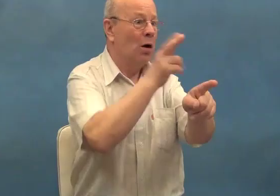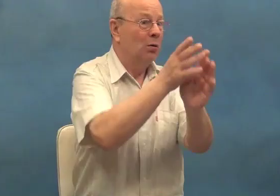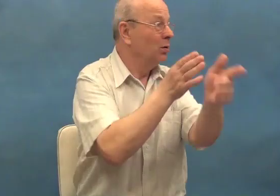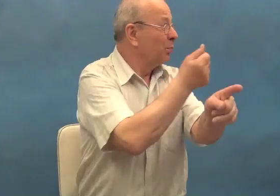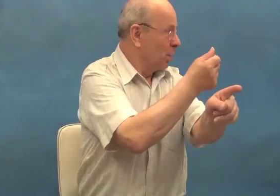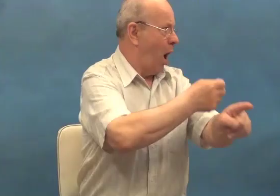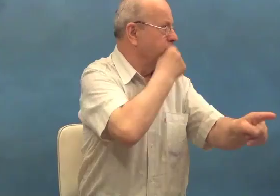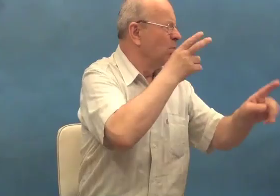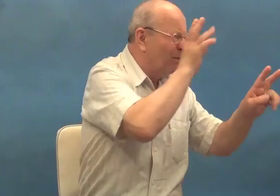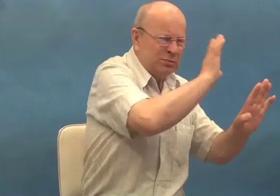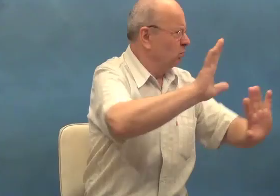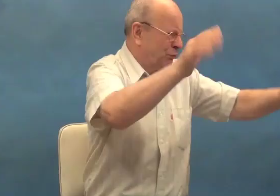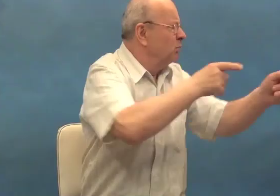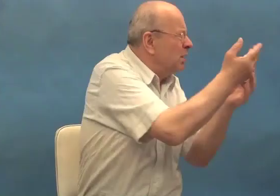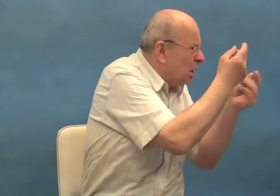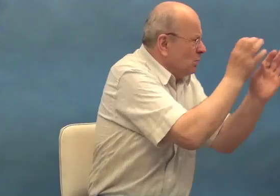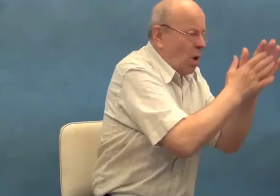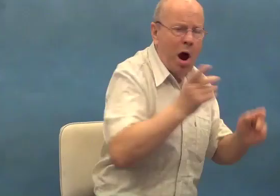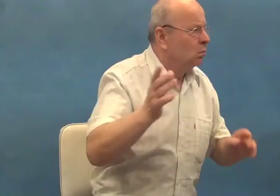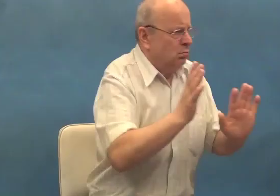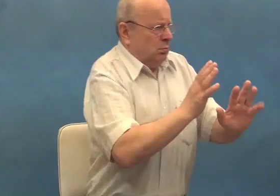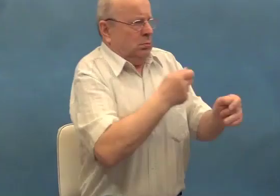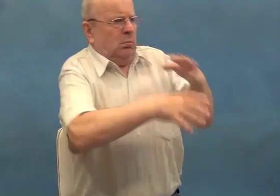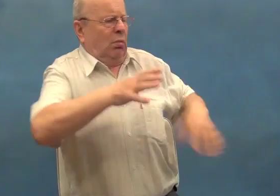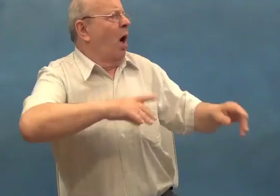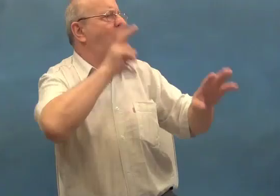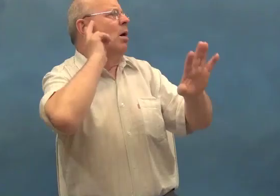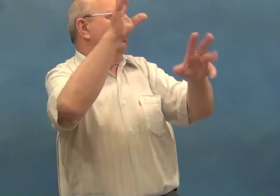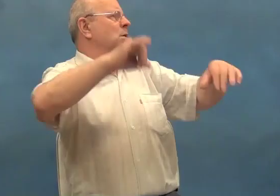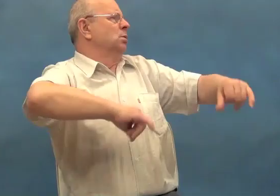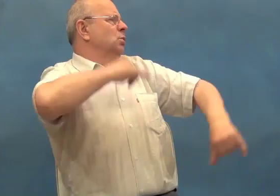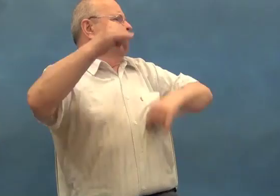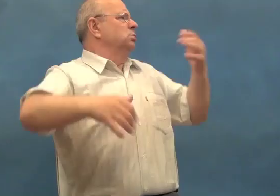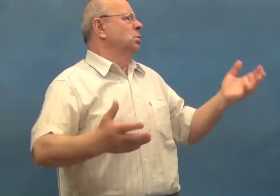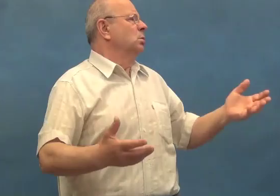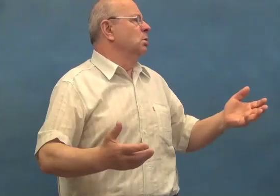Ta druga, jej znak migowy to "pieniądze", to jest dobra, rozmawia normalnie, a ta pierwsza, czyli M. nie wszystkim odpowiada.